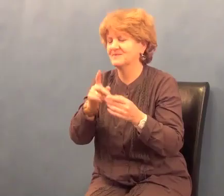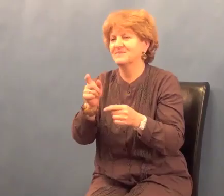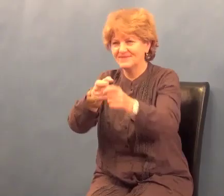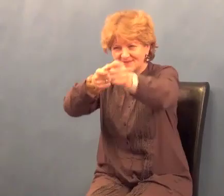Dobrze.